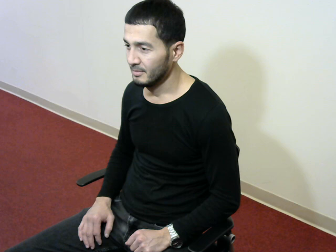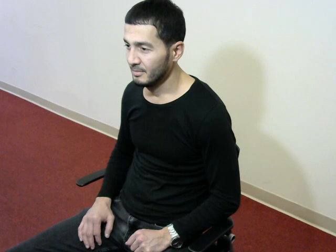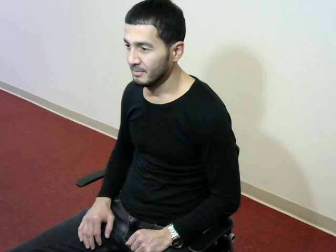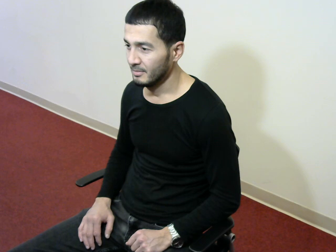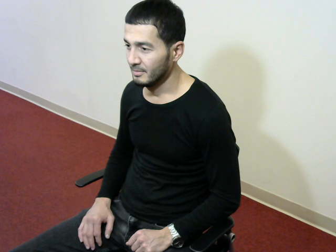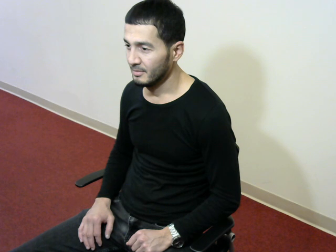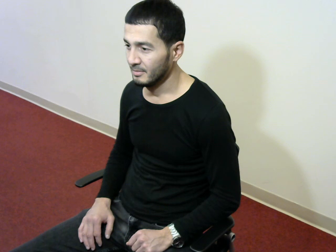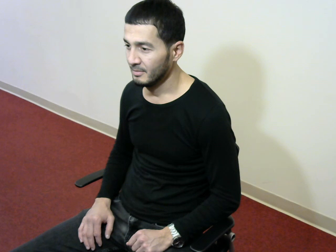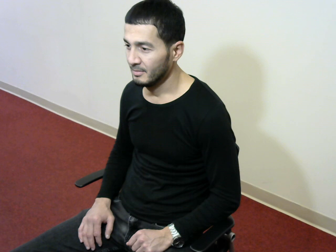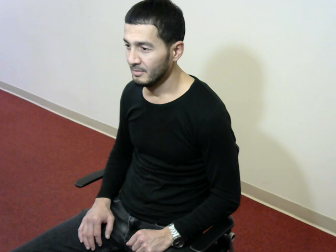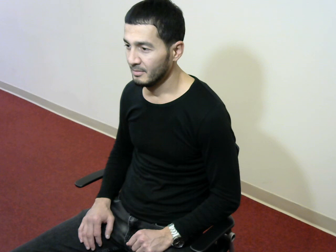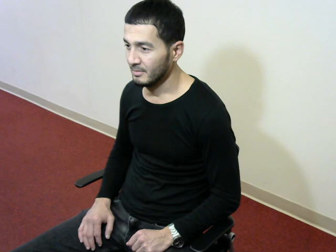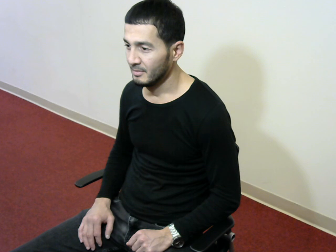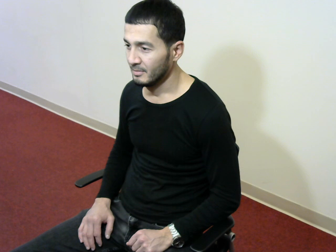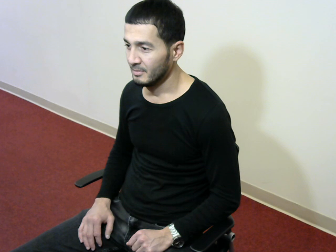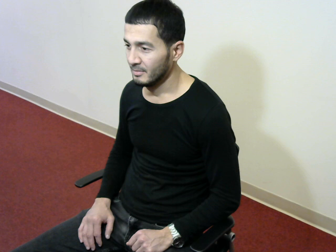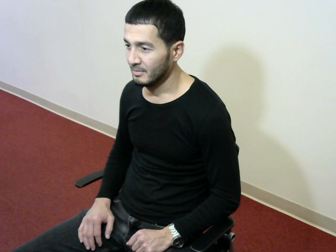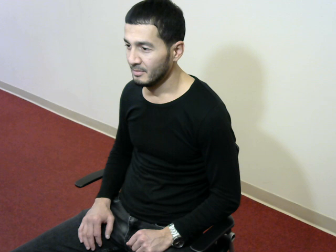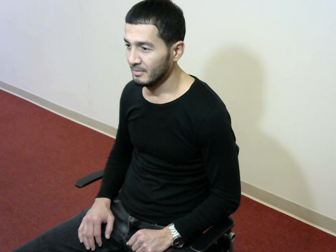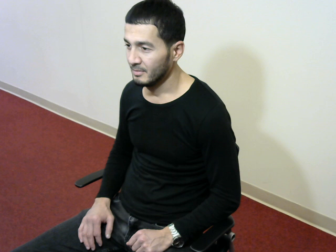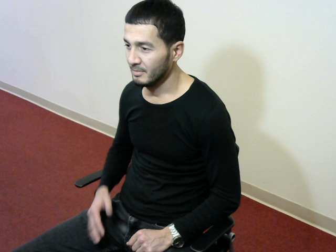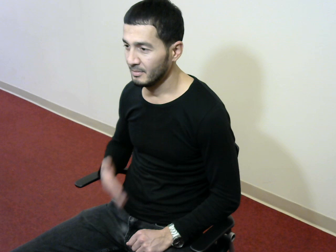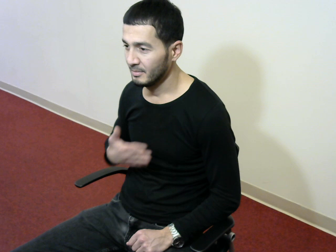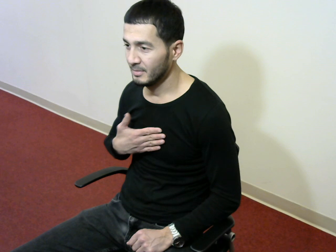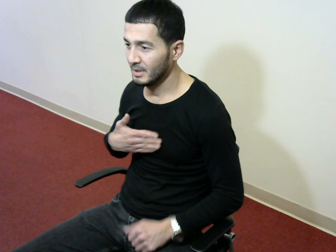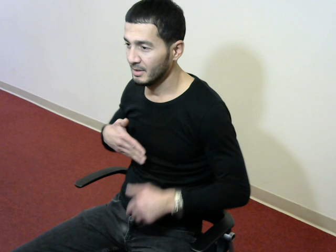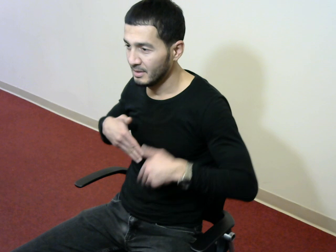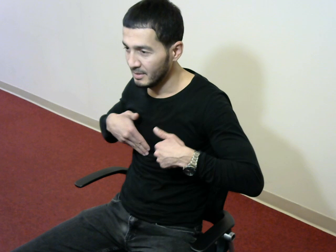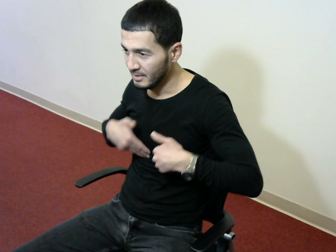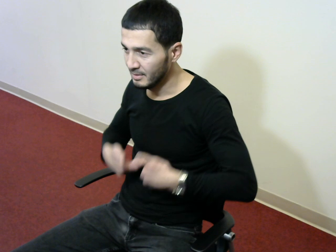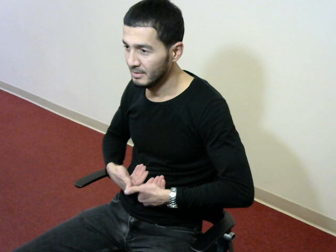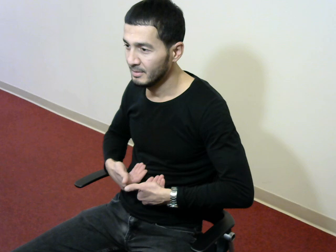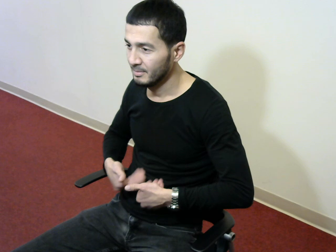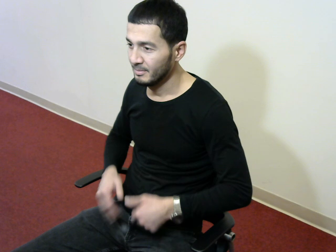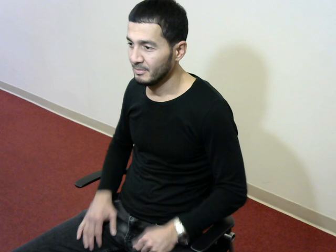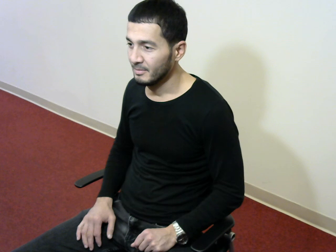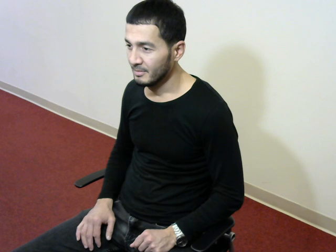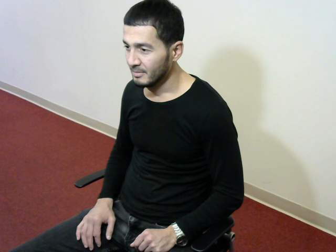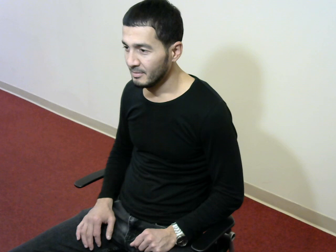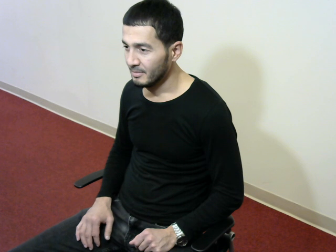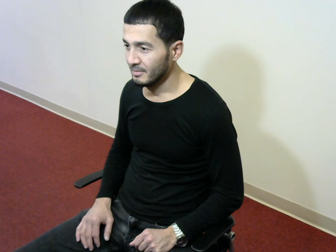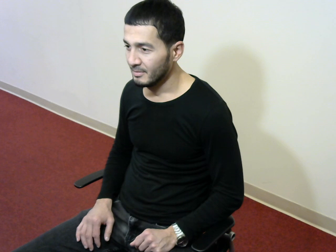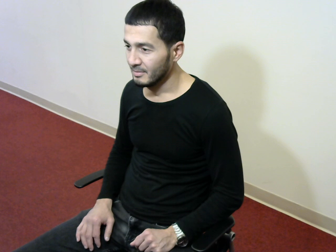Mən acmışam